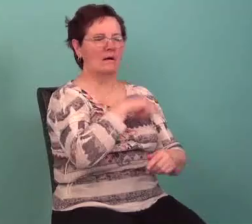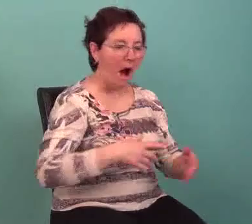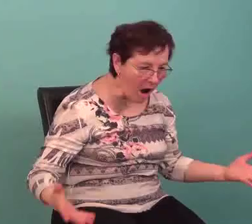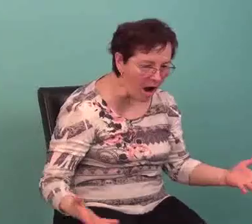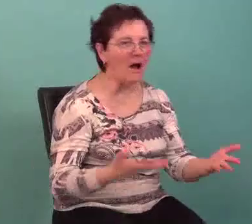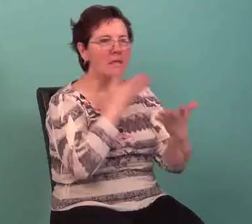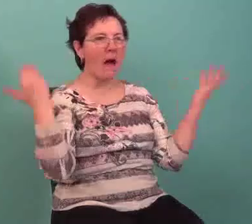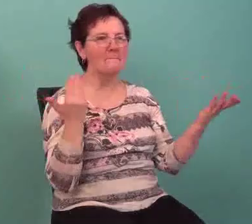Myszka Miki nagle zobaczyła, że ich nie ma.